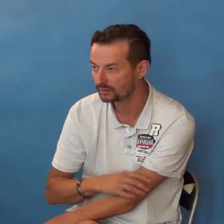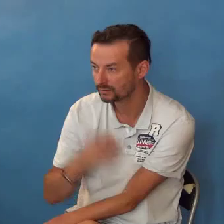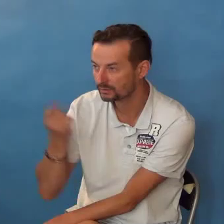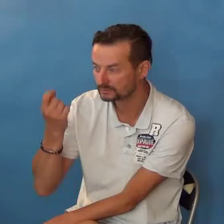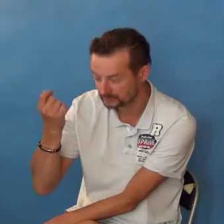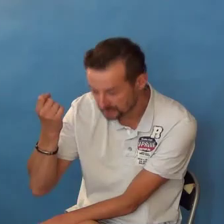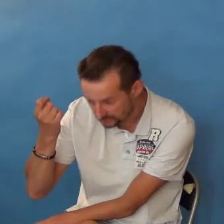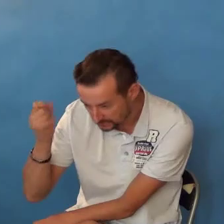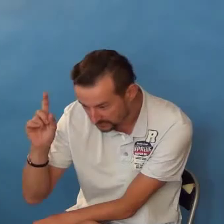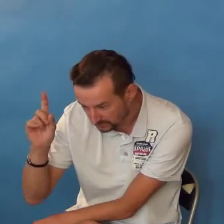Chwila, poczekaj.